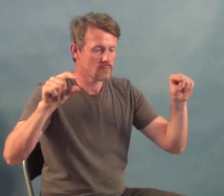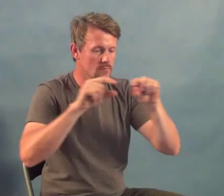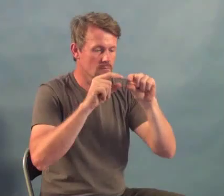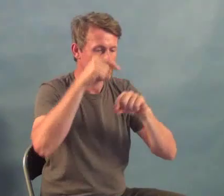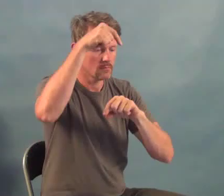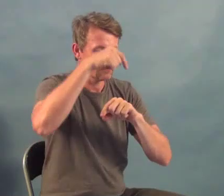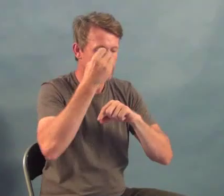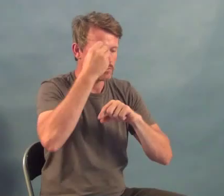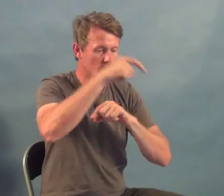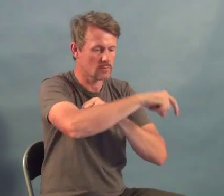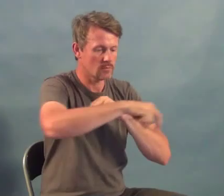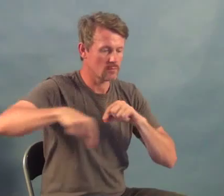Na dole jest pociąg i tory.